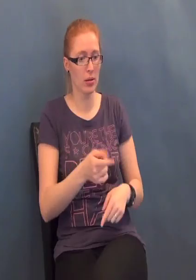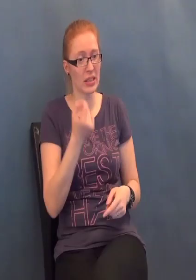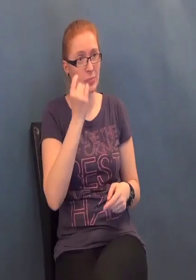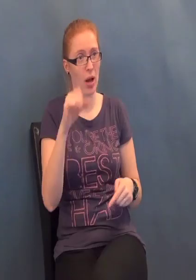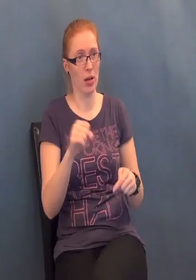Zaraz będzie wybuch...